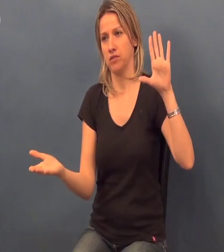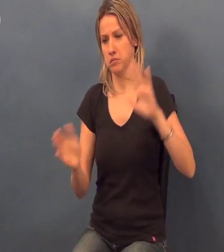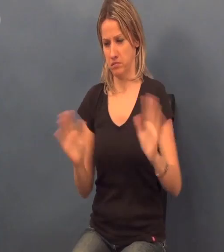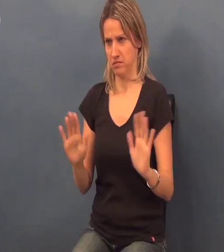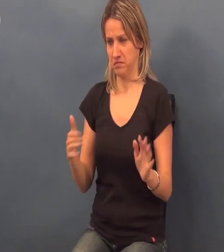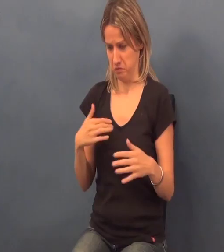Patrzę i film się urwał.